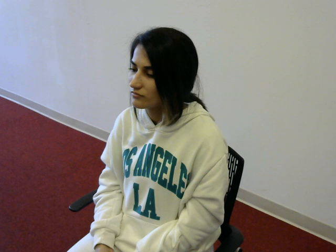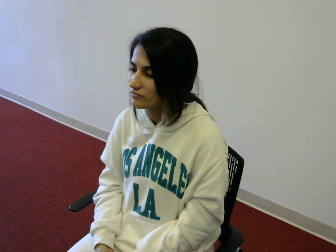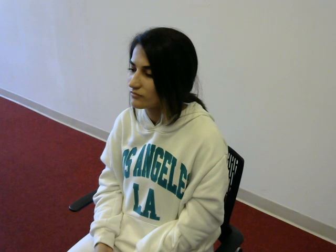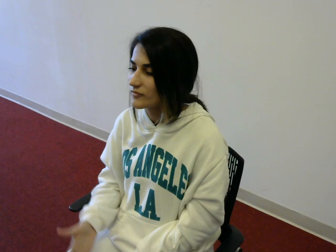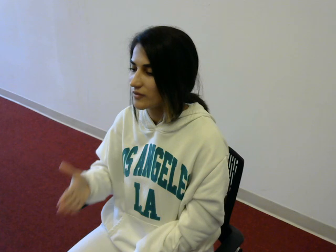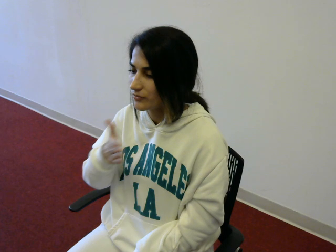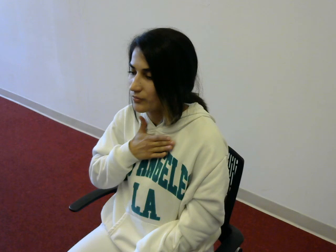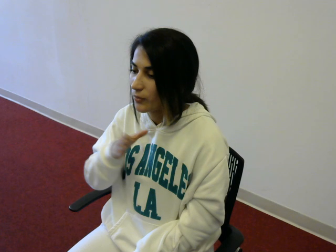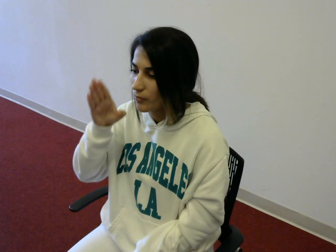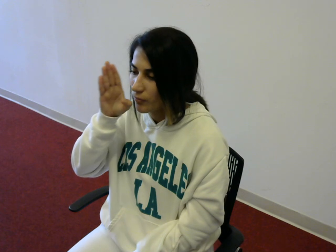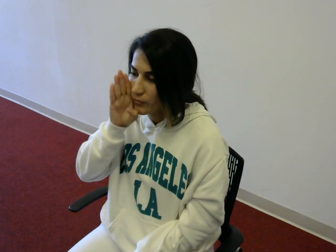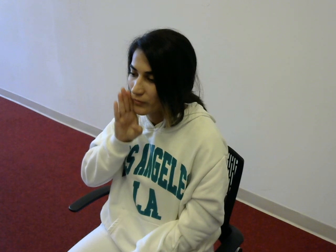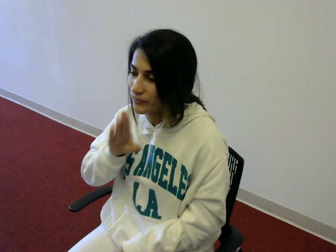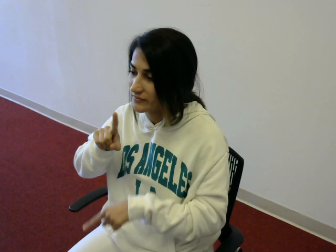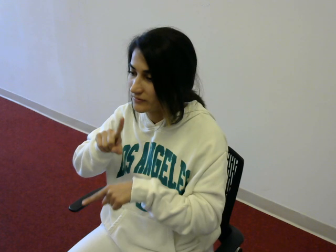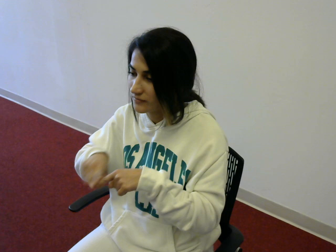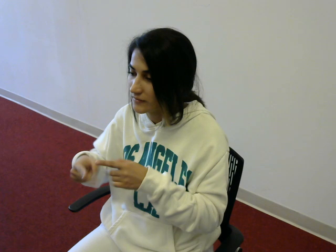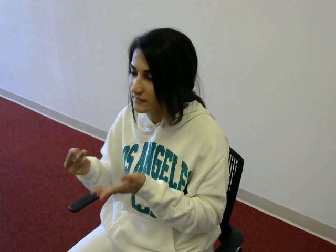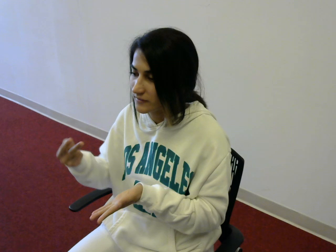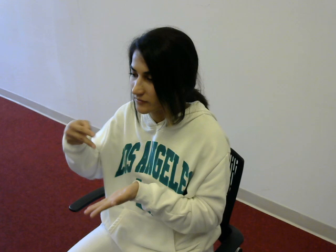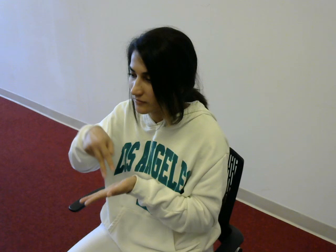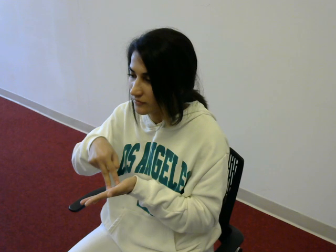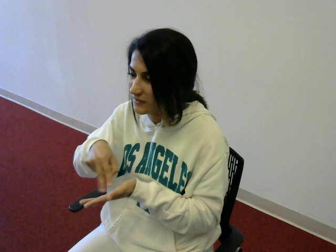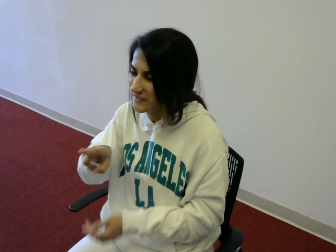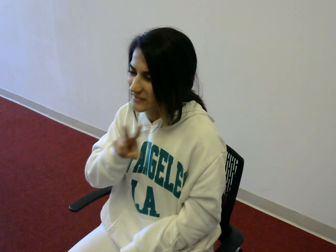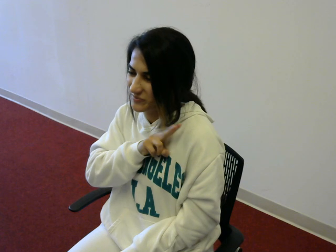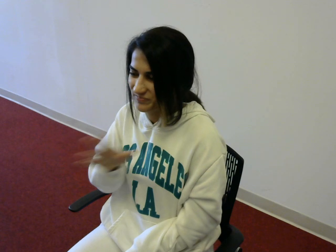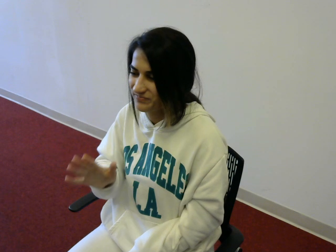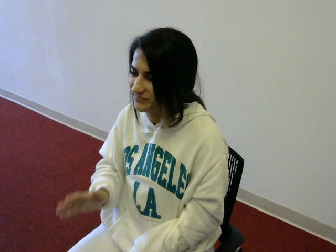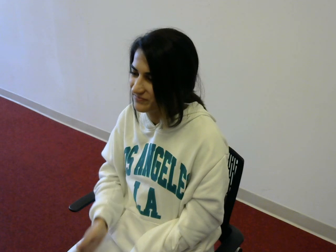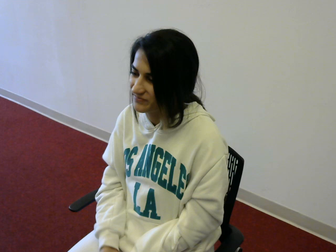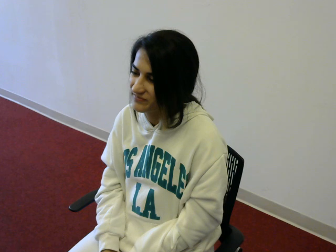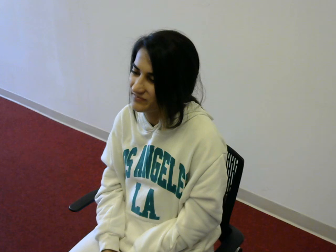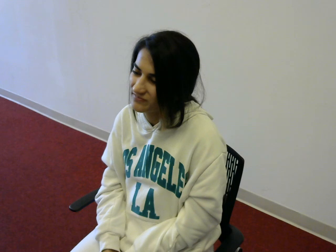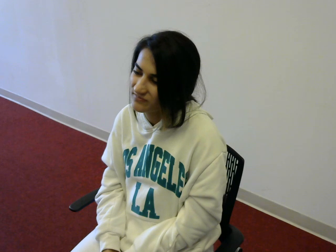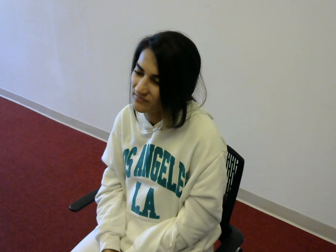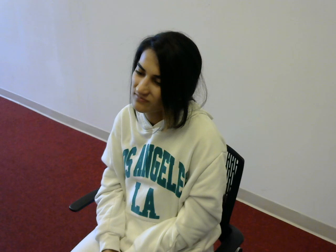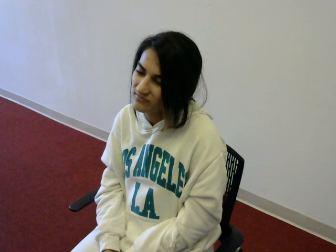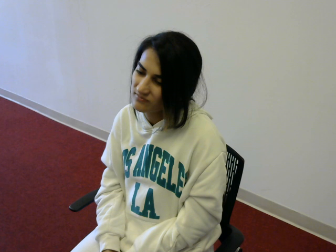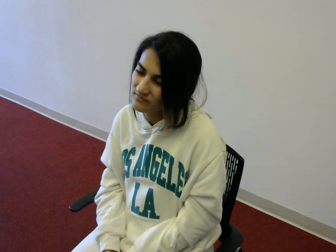Mən səhərlər tez durmağı sevmirəm